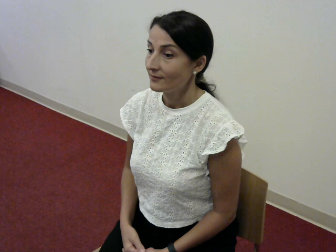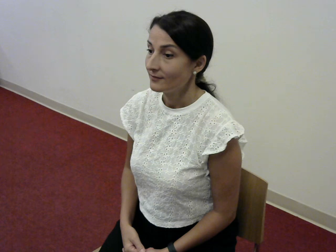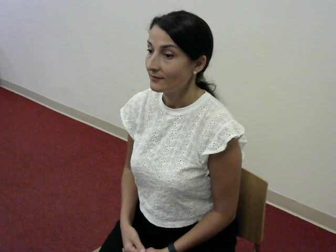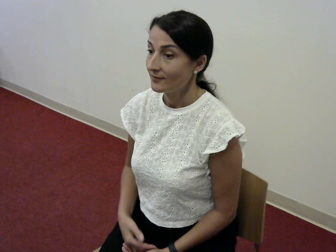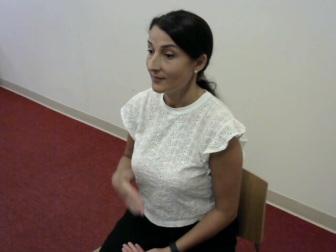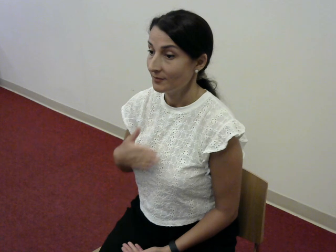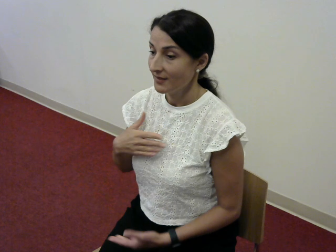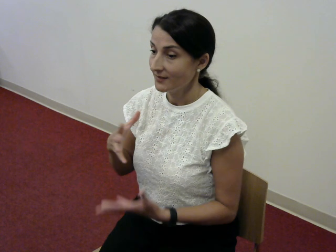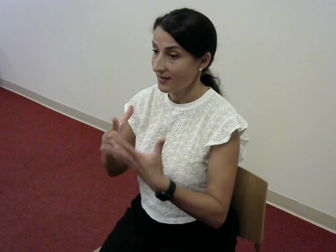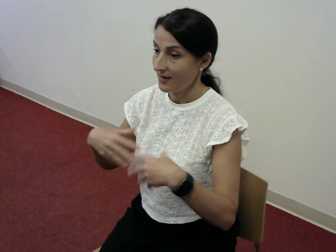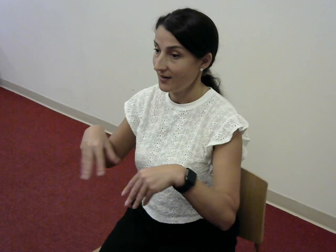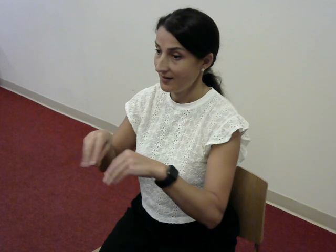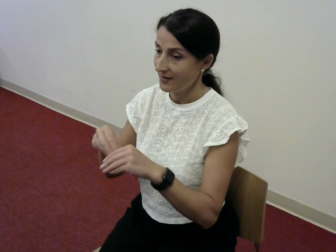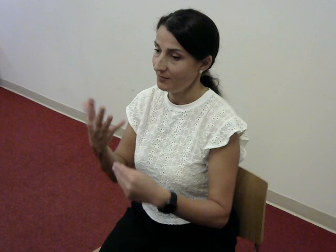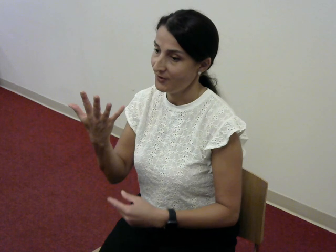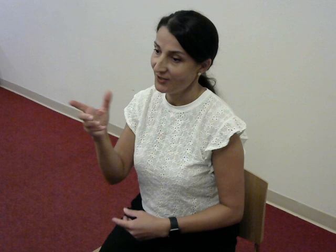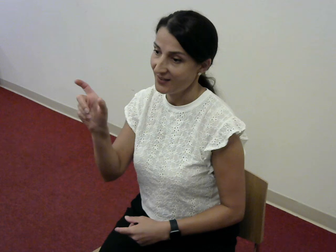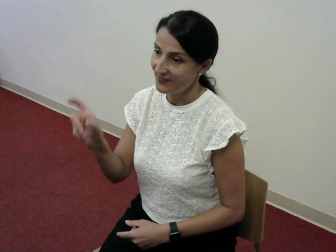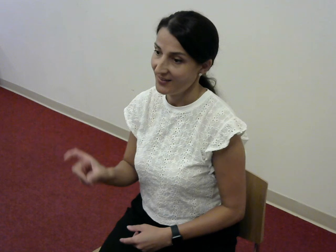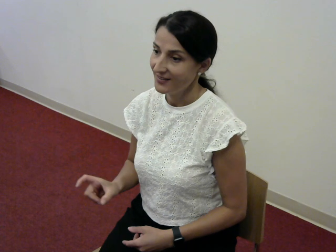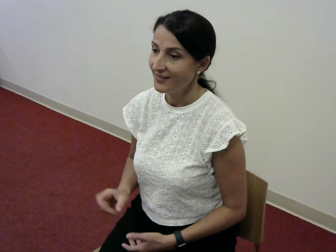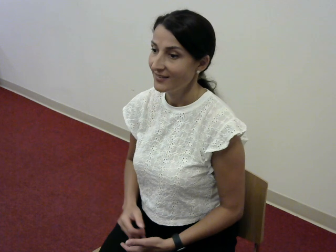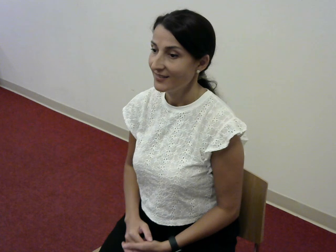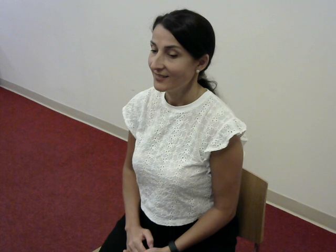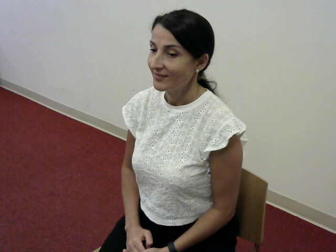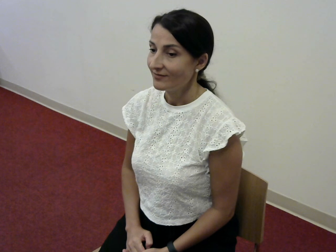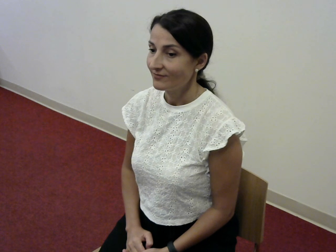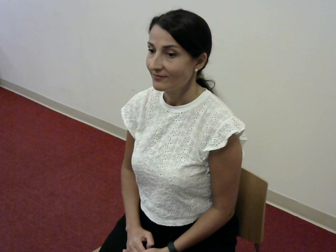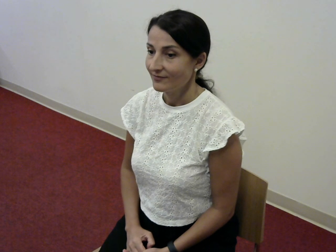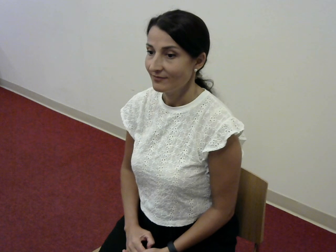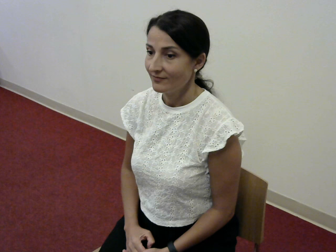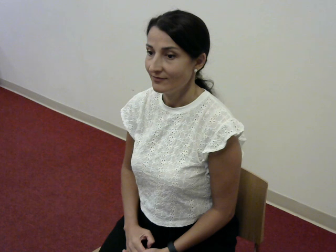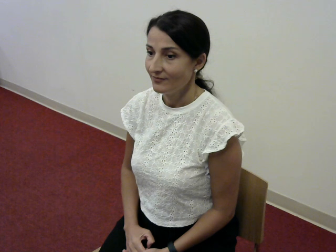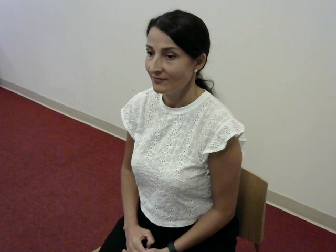Biz ailədə 5 nəfərik